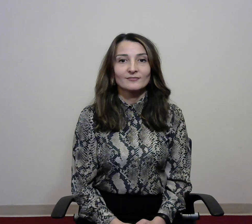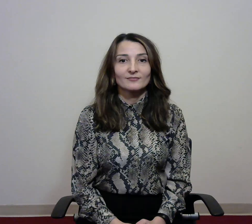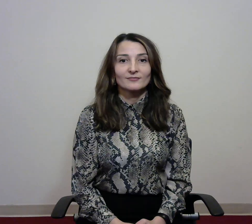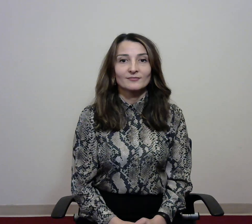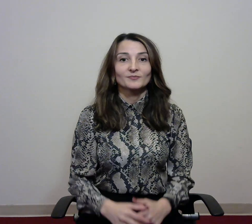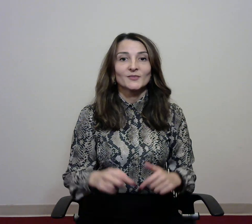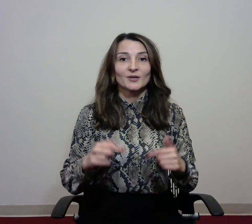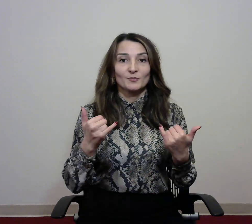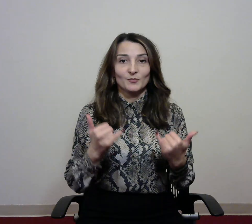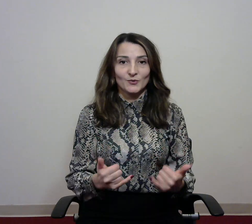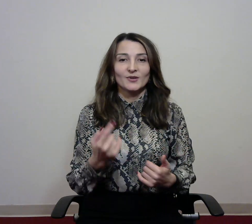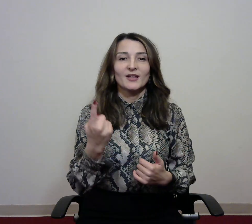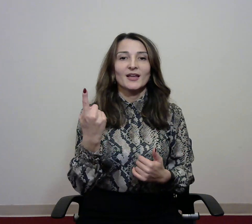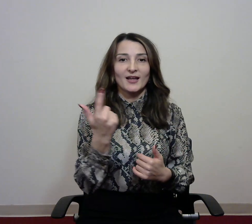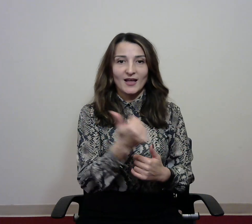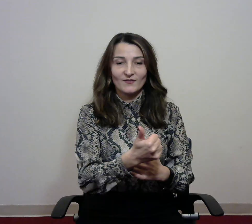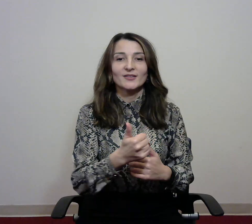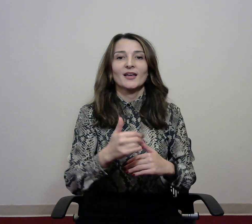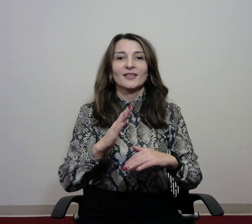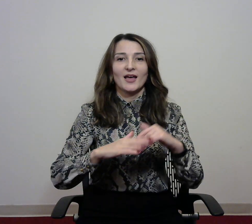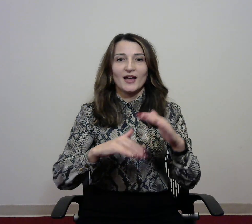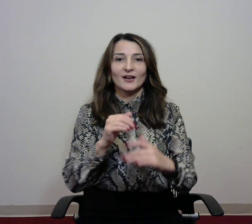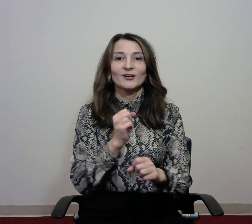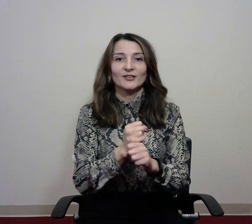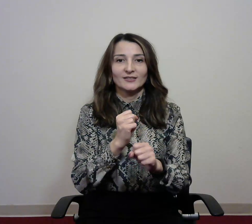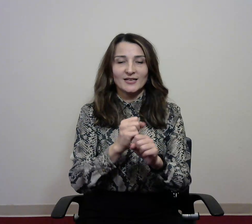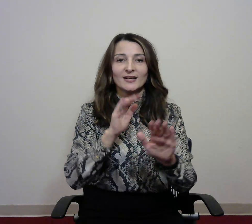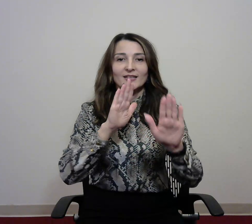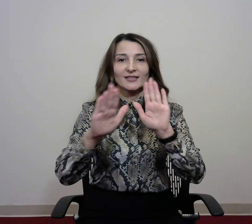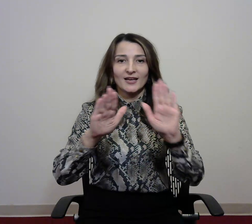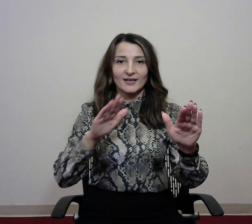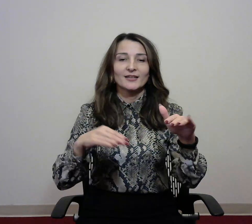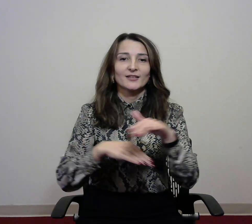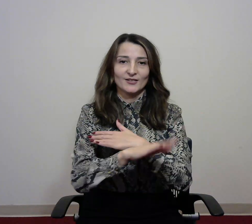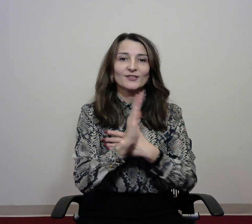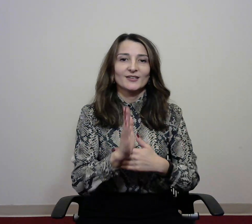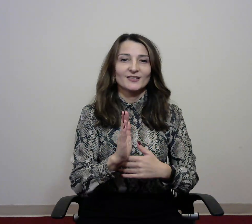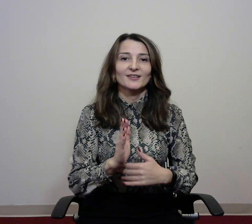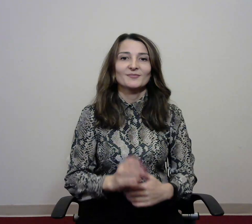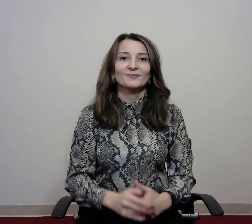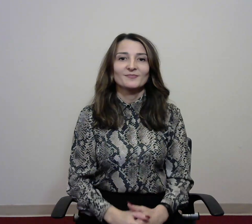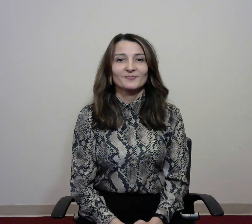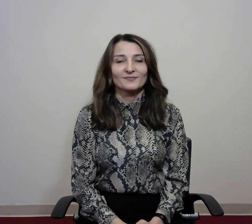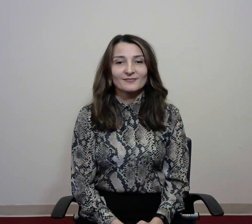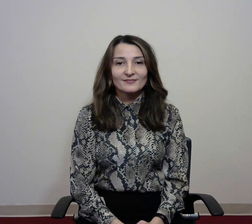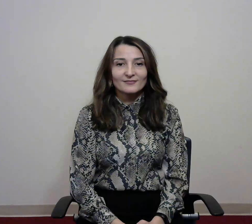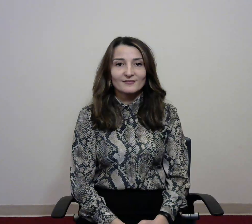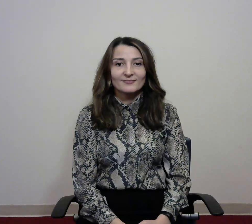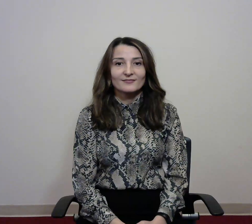Bu həftə əl işləri sərgisinə gedəcəm